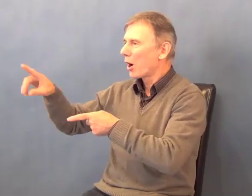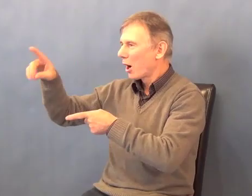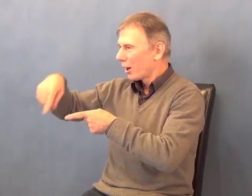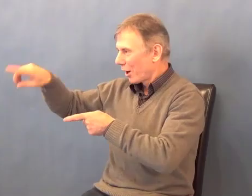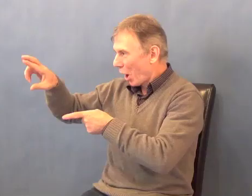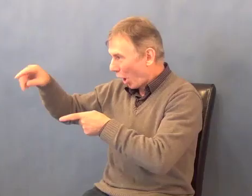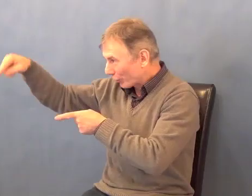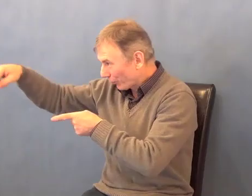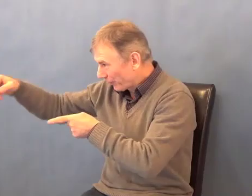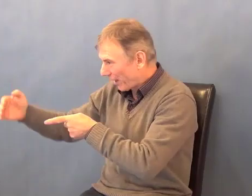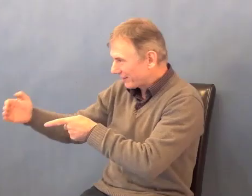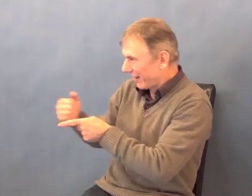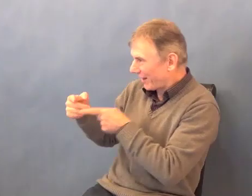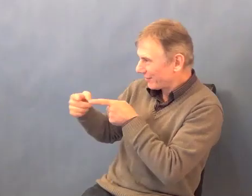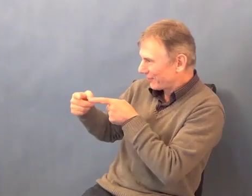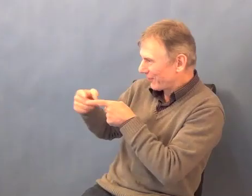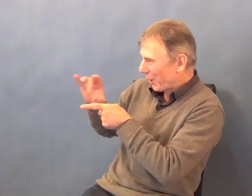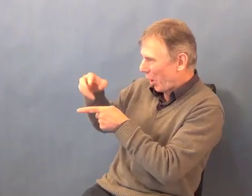Koło "Pro", przed tym.